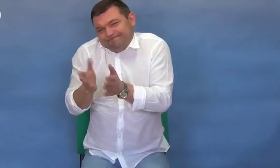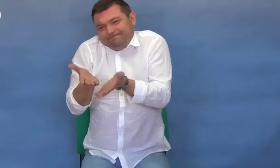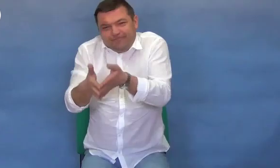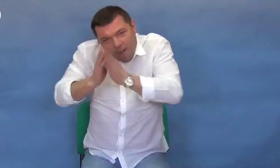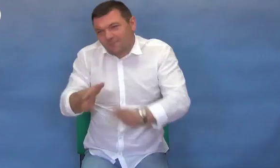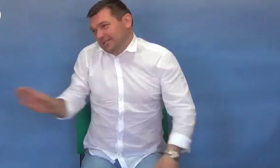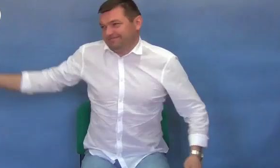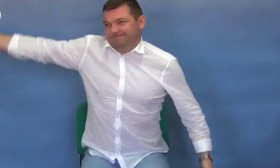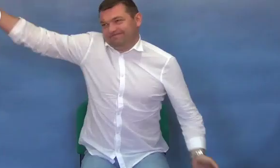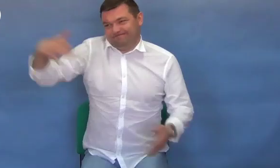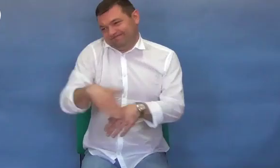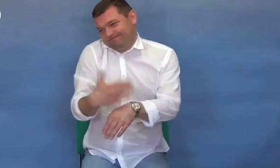Goli powinni się ukryć.